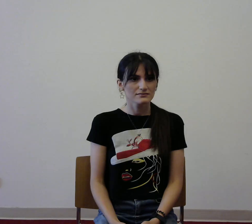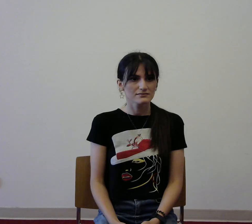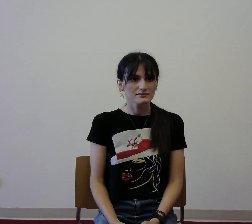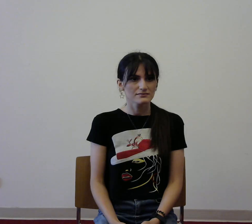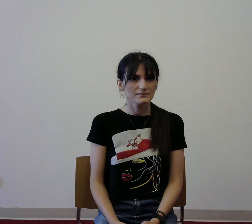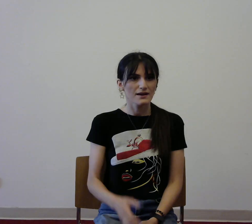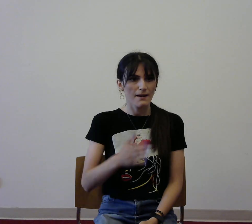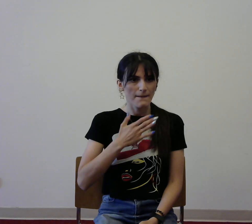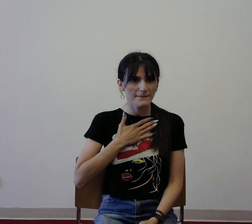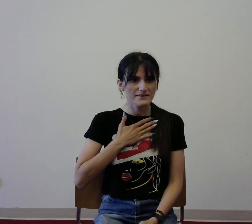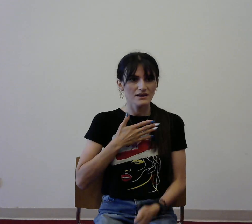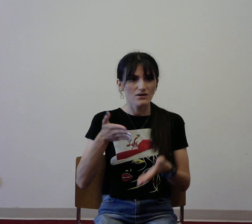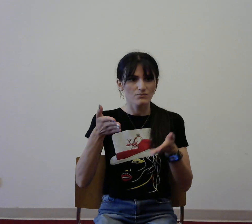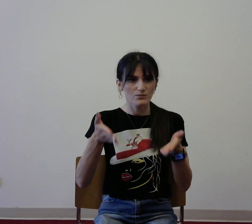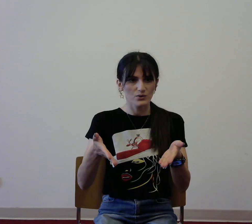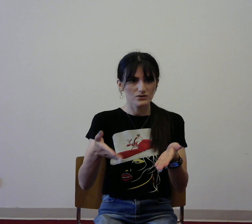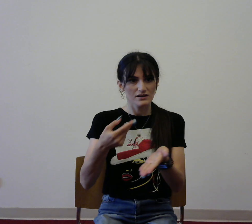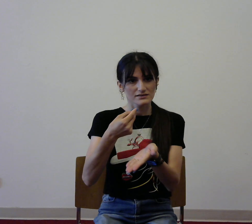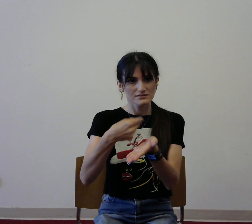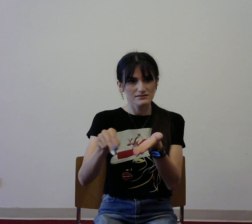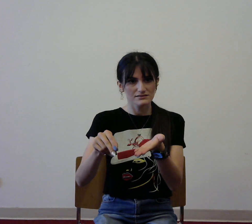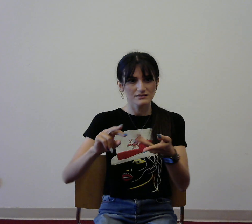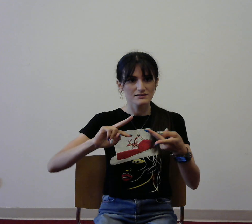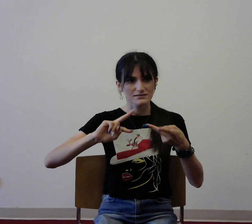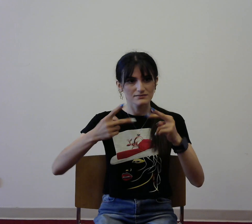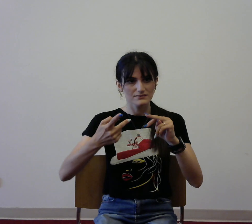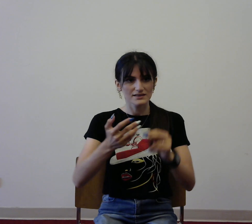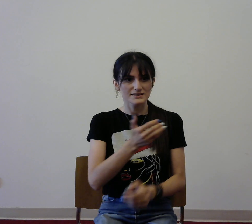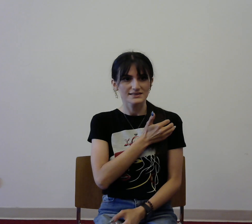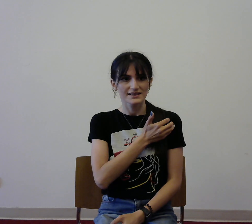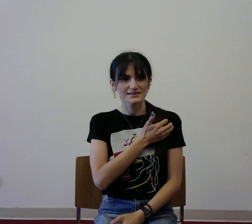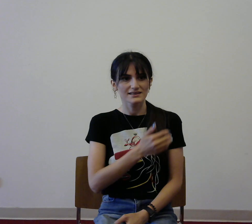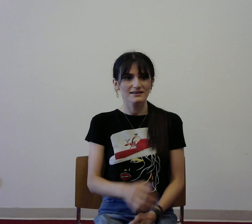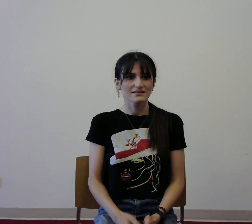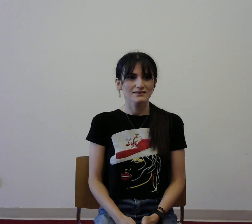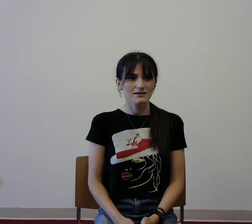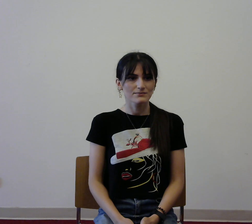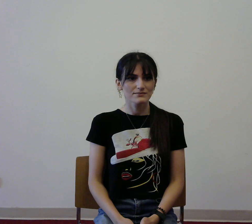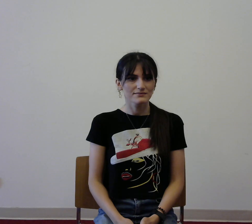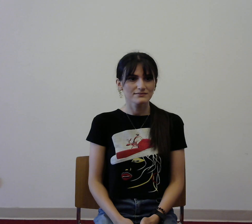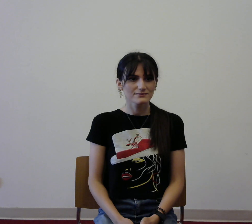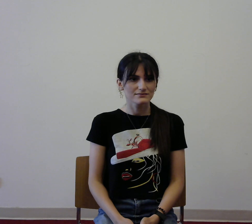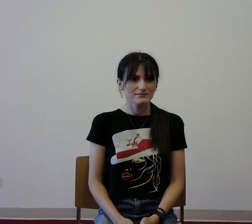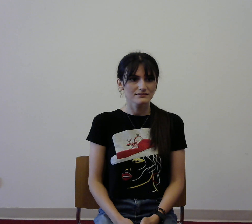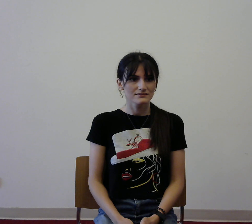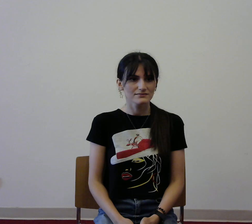Mən buradan aldıqlarımı dəyişmək istəyirəm